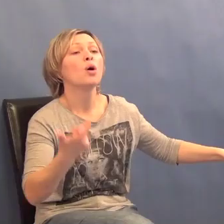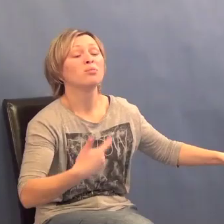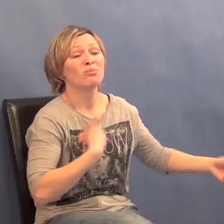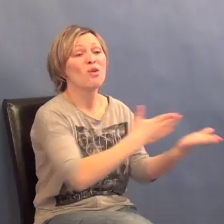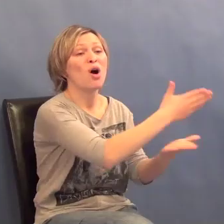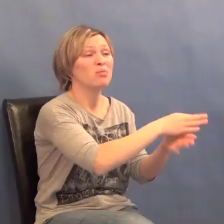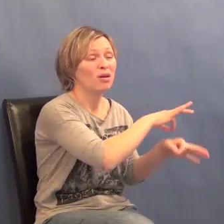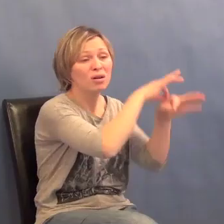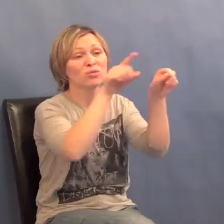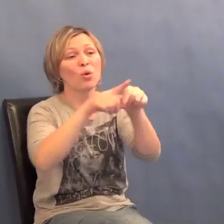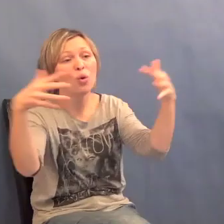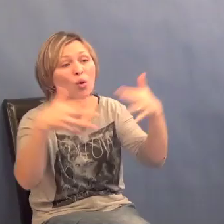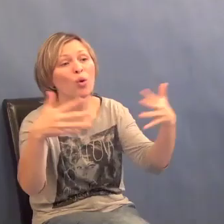Wtedy będę pomagać mu odprowadzając go do klubu.